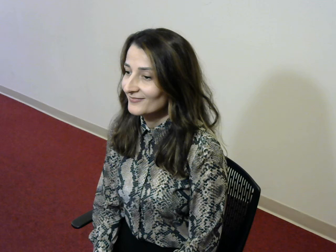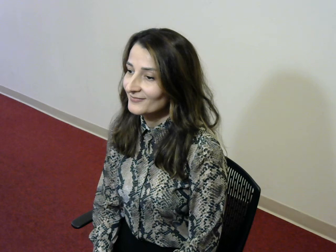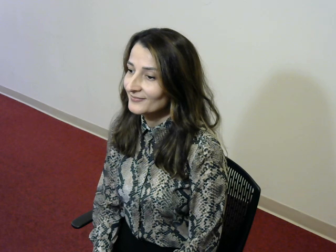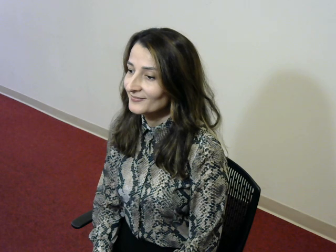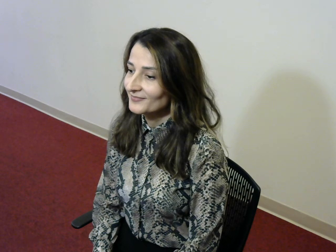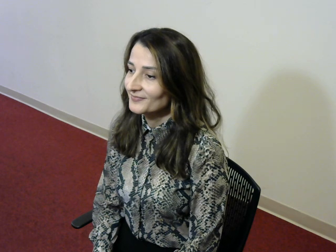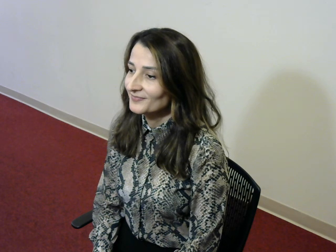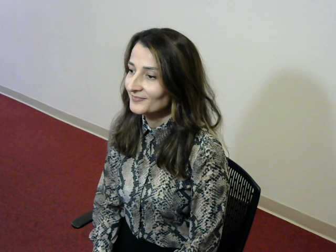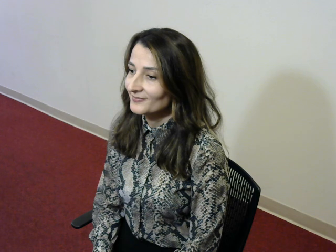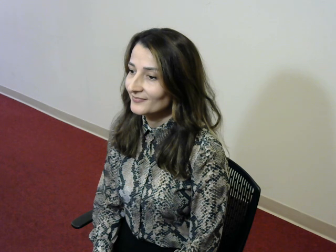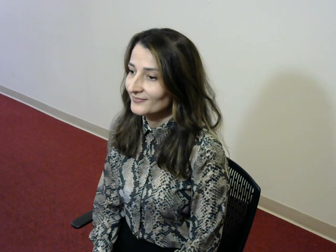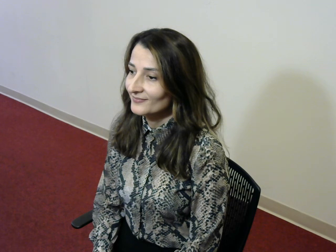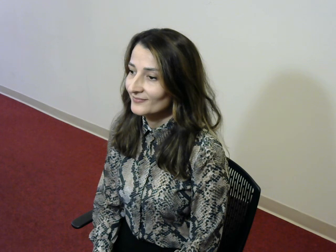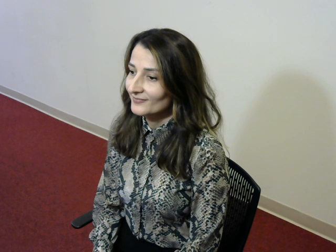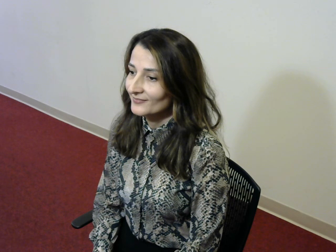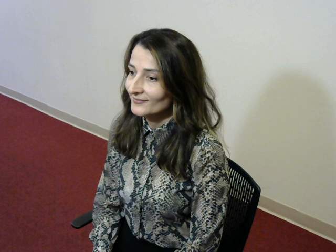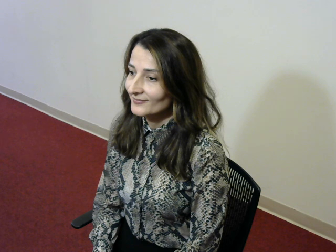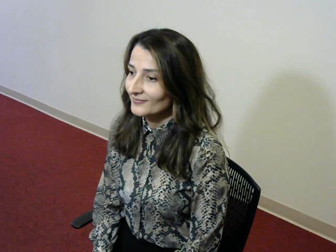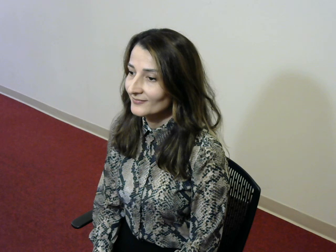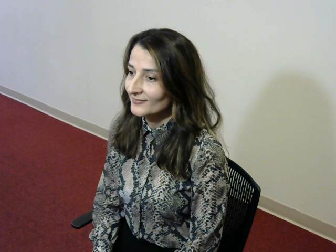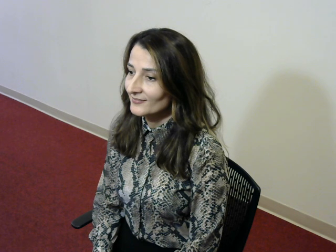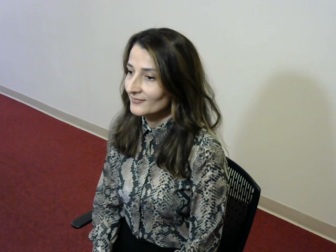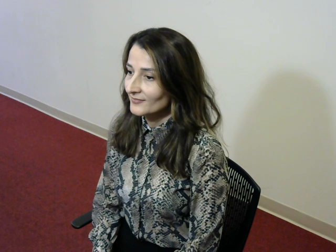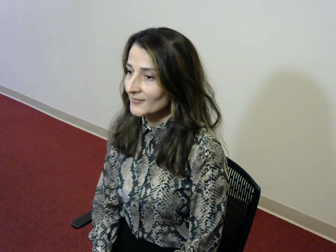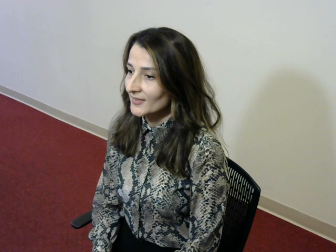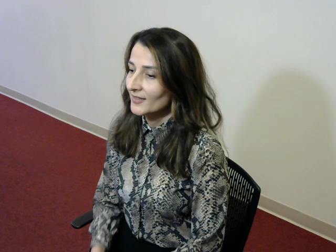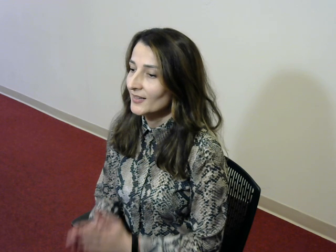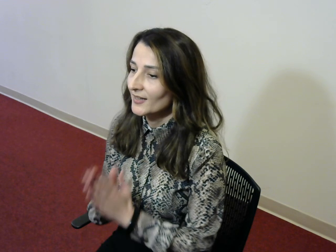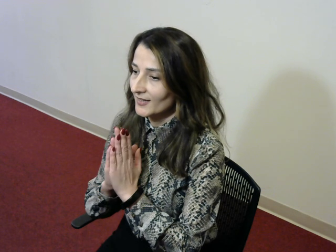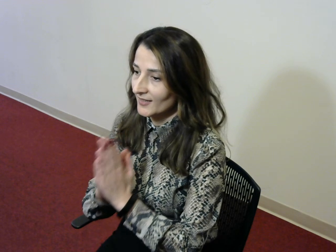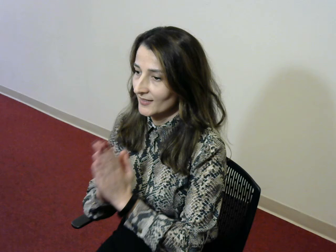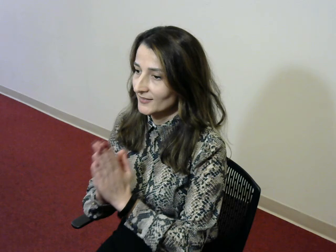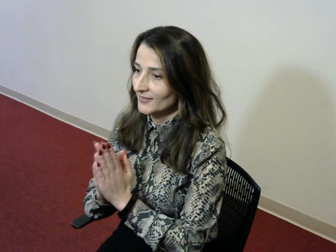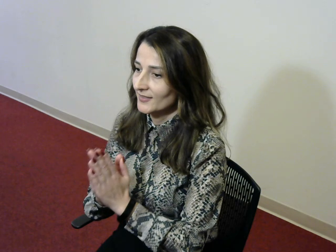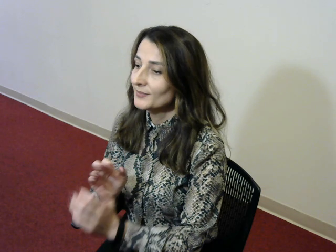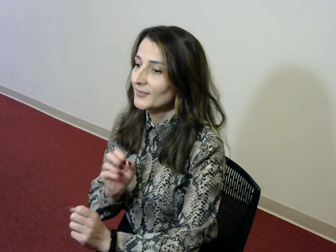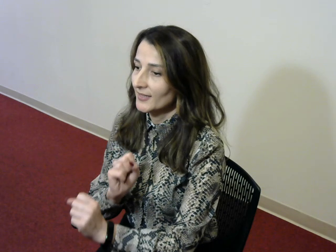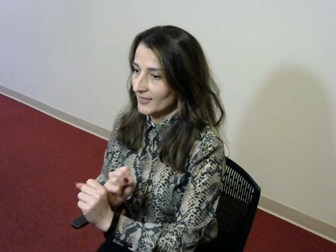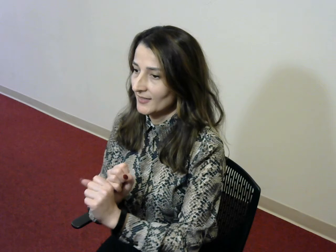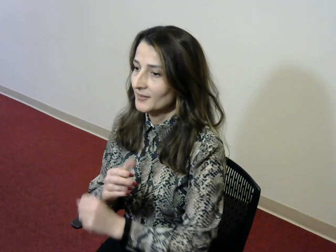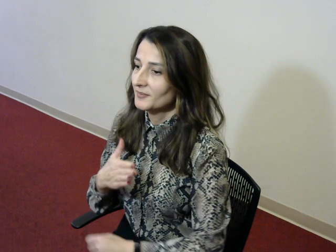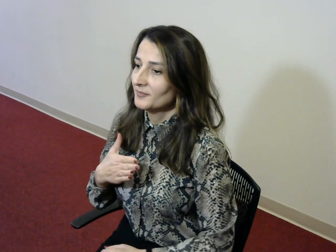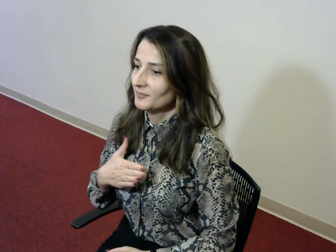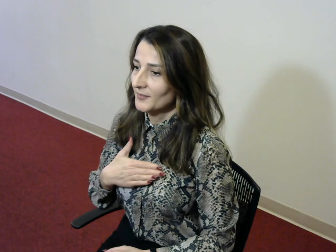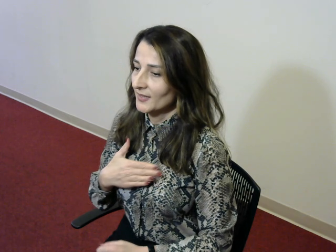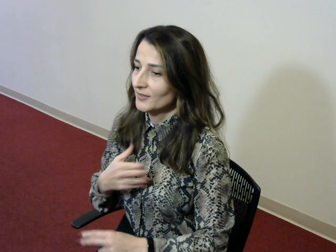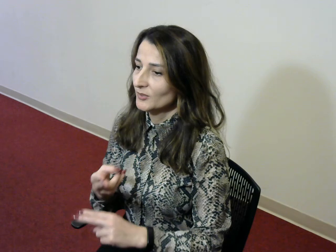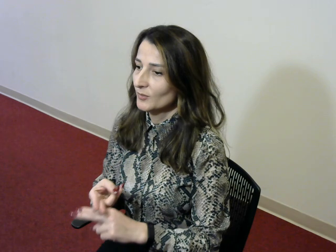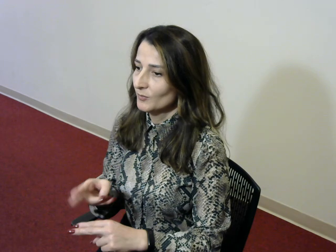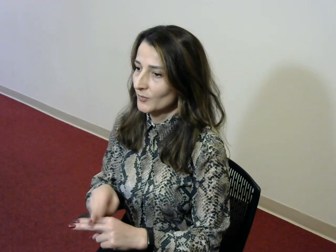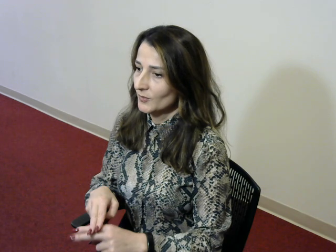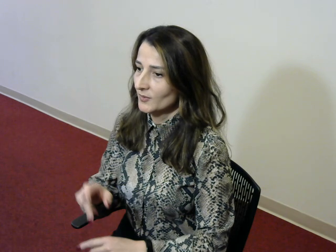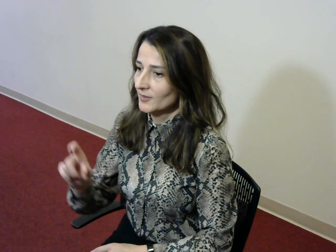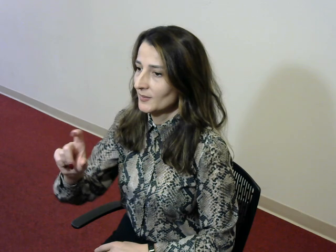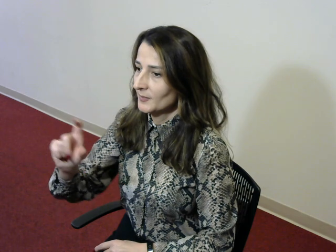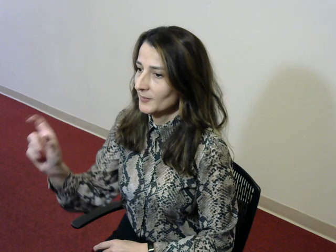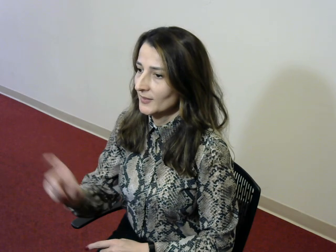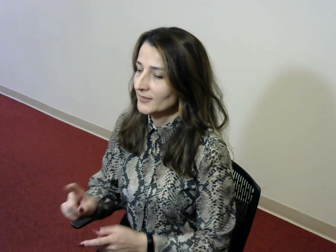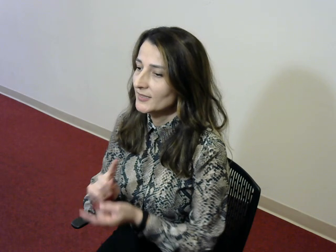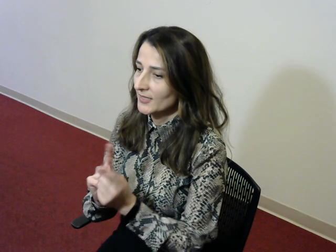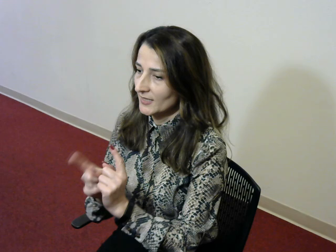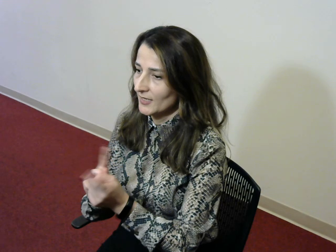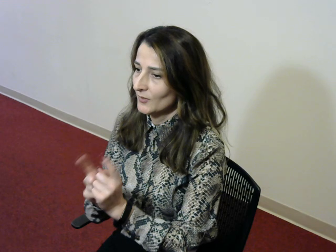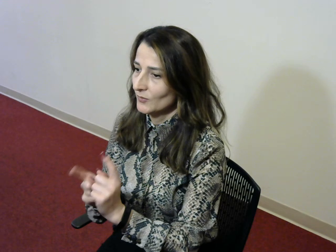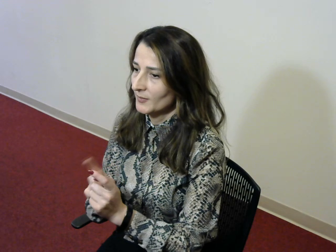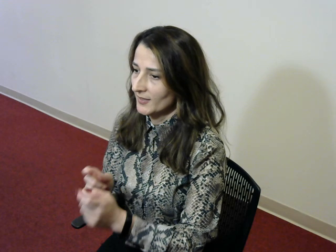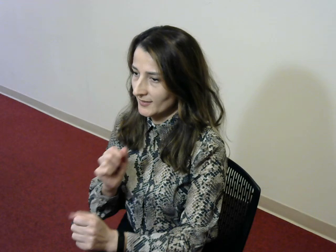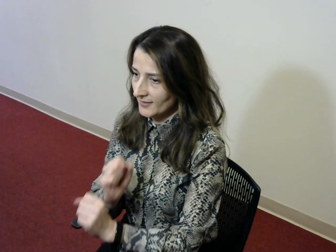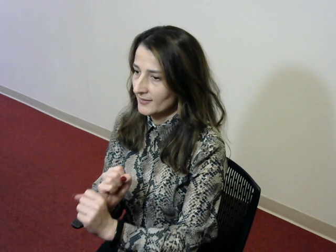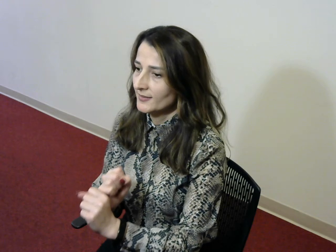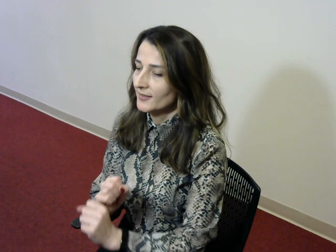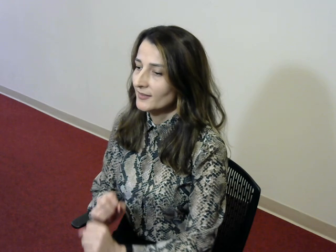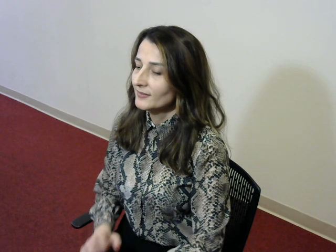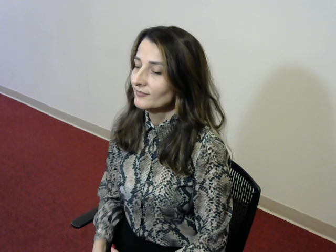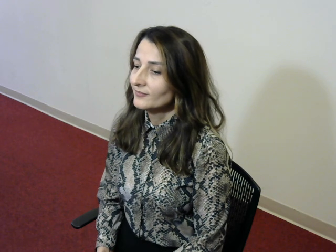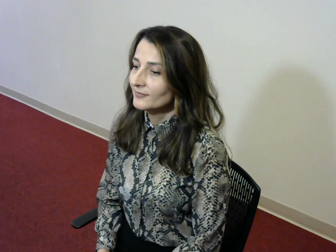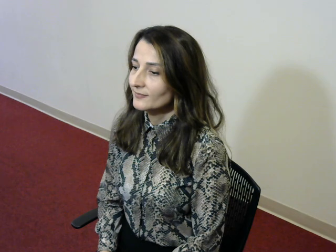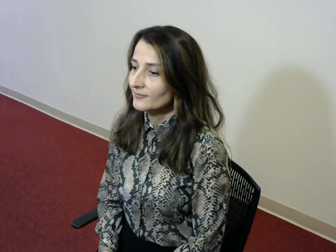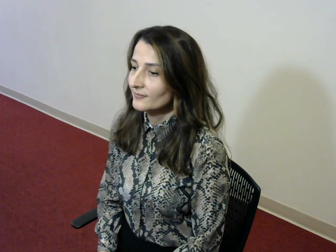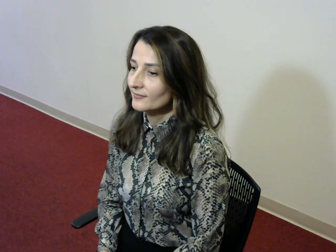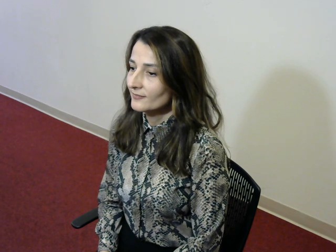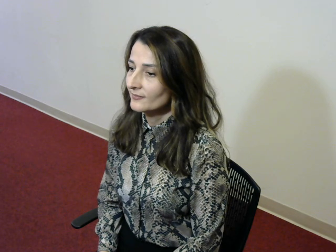Xahiş edirəm, mənə bu şeiri tərcümə edin